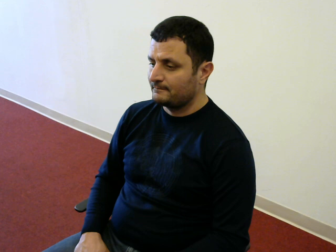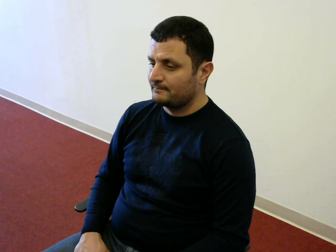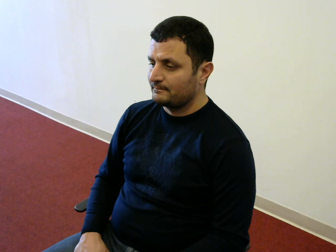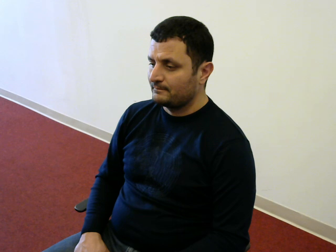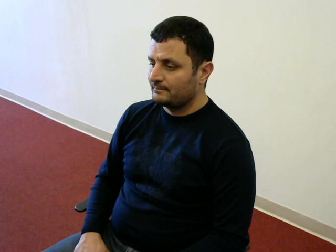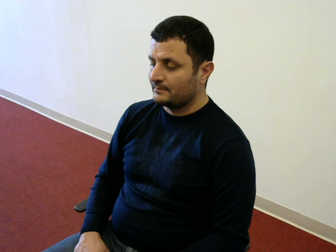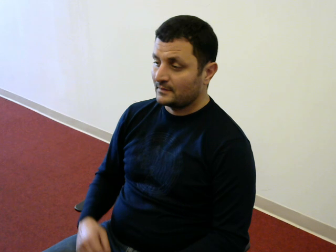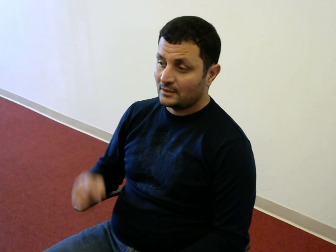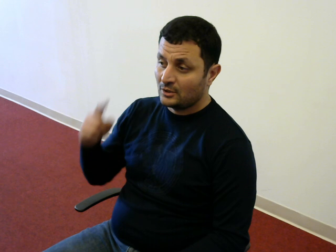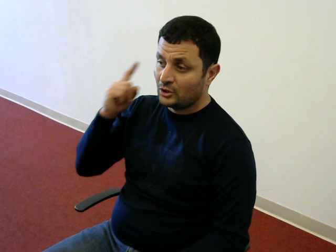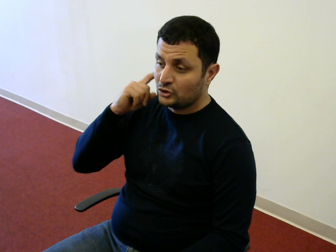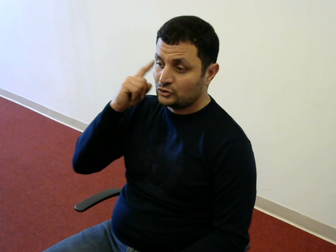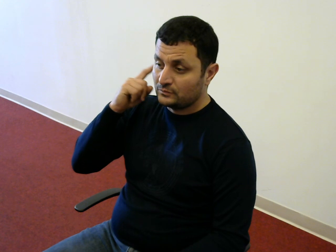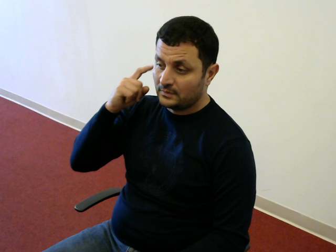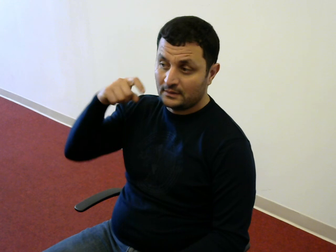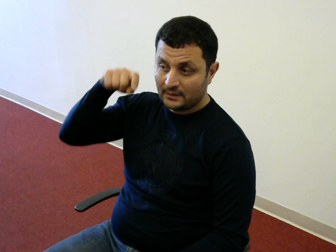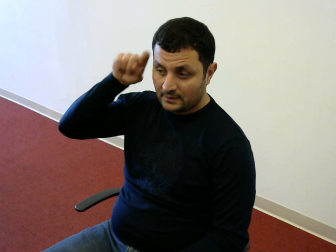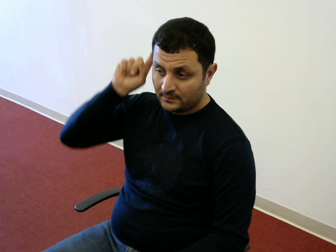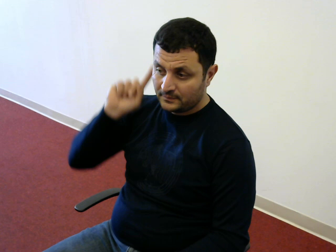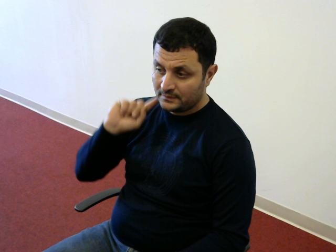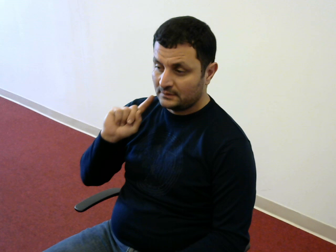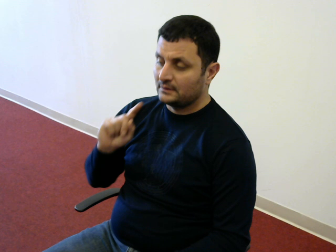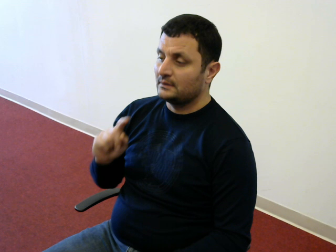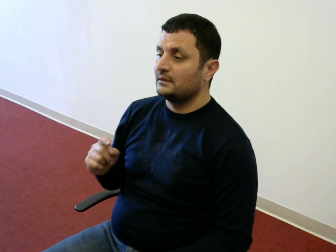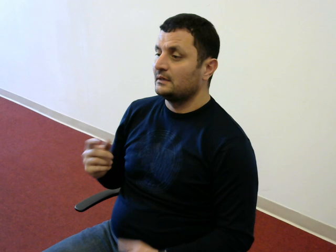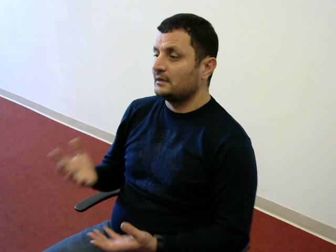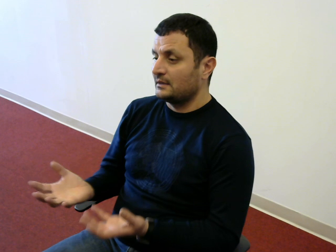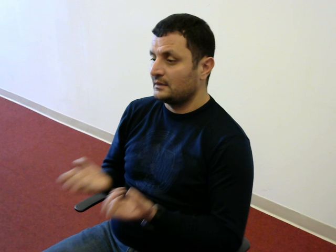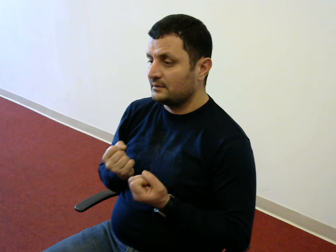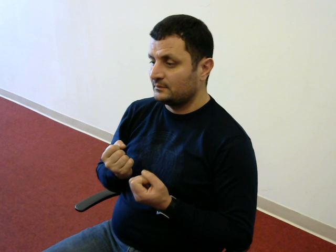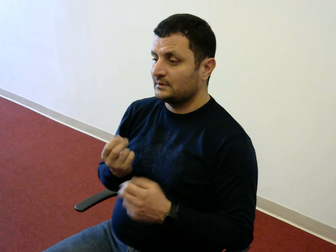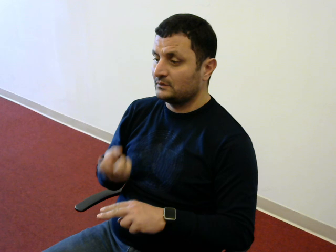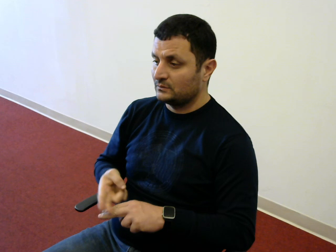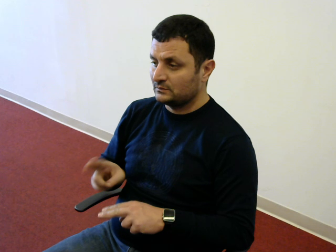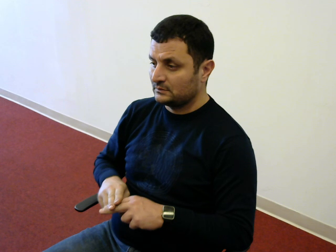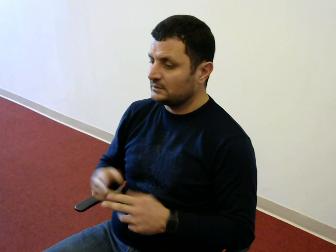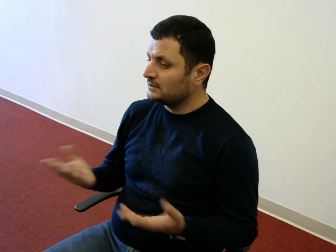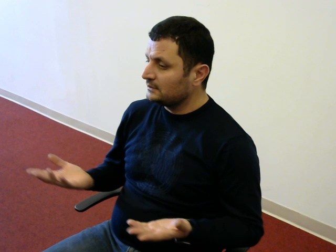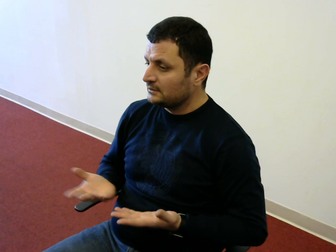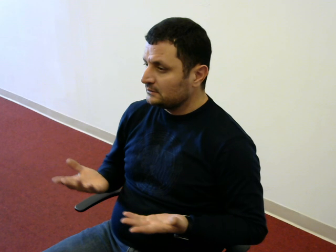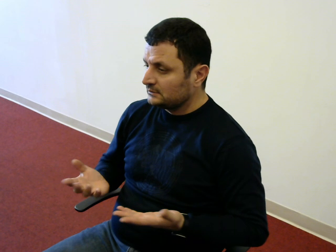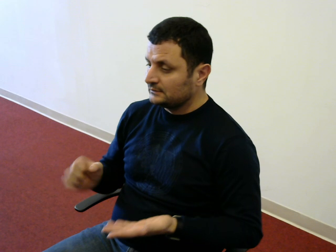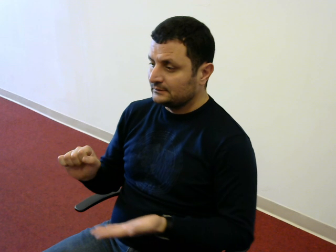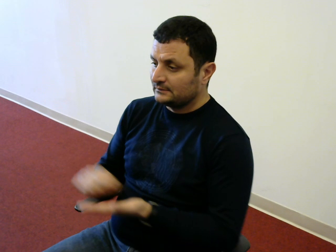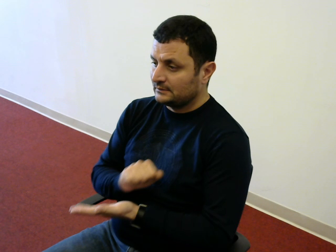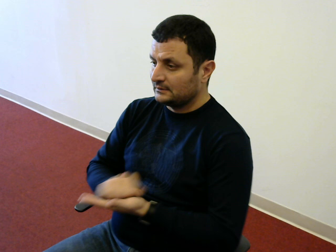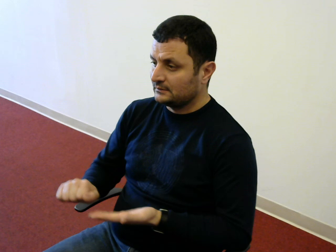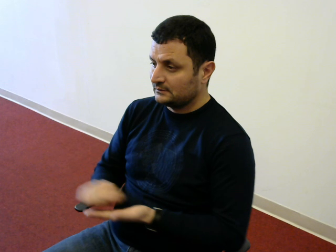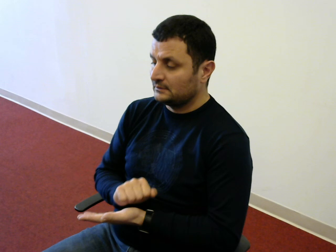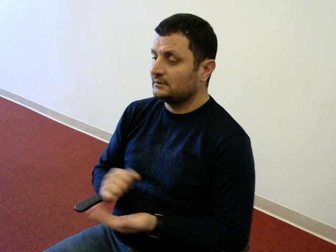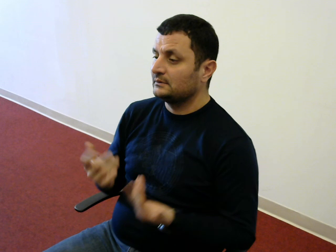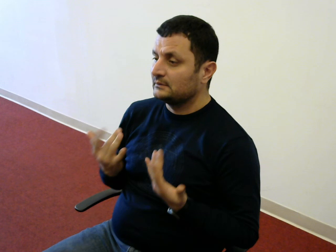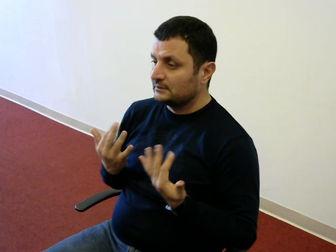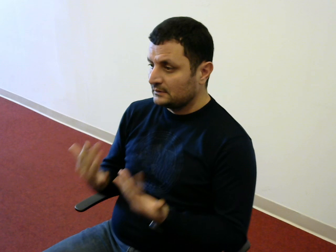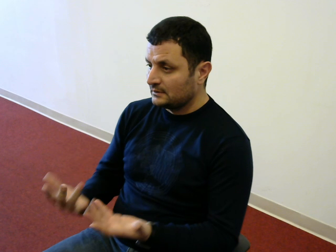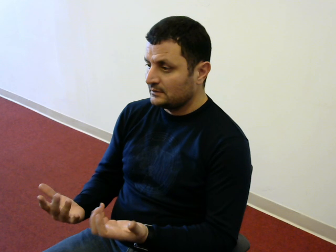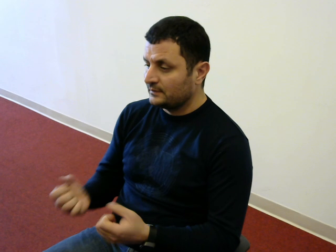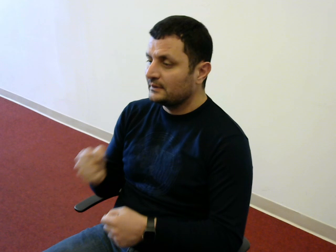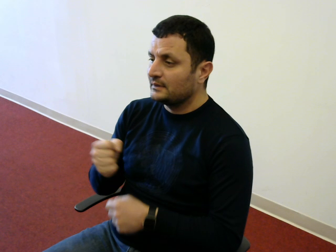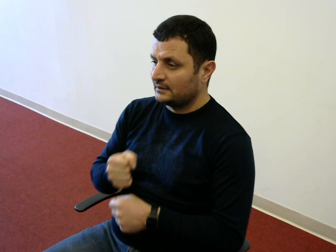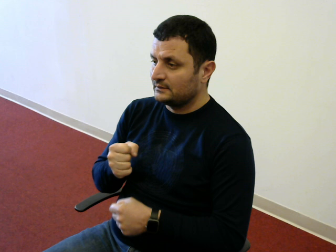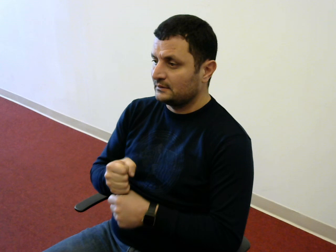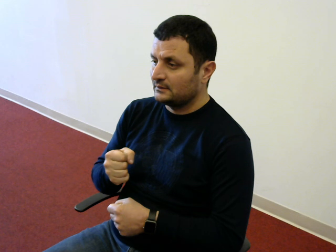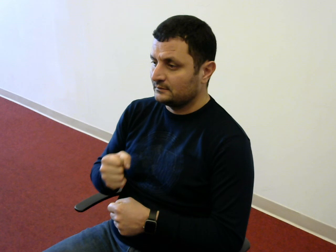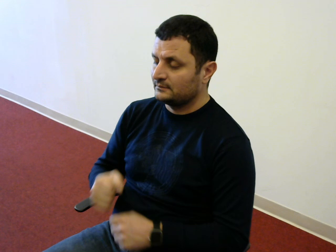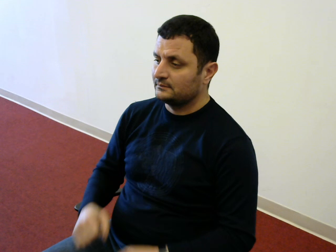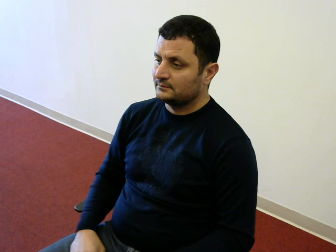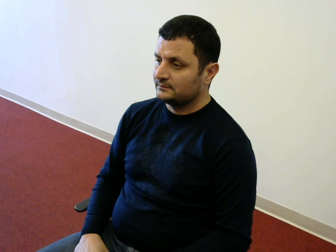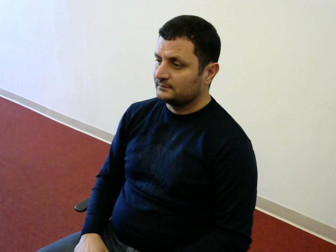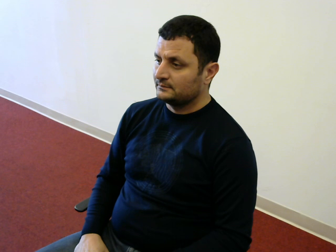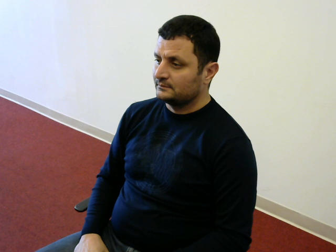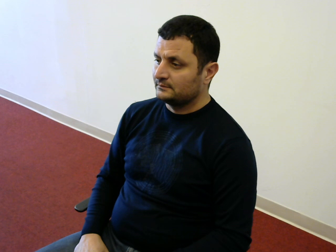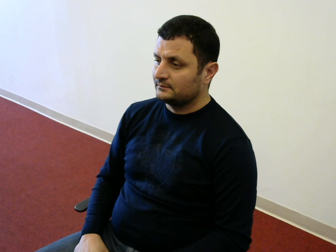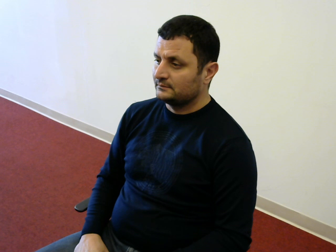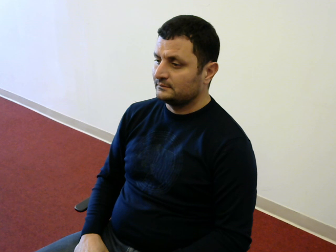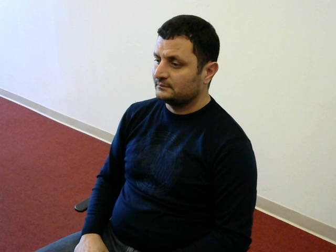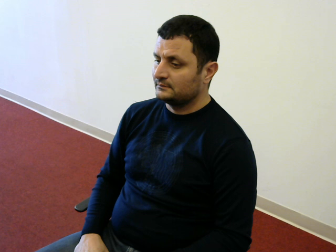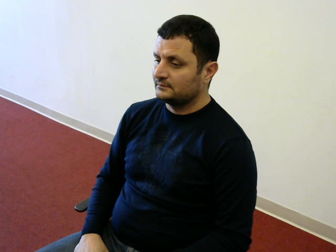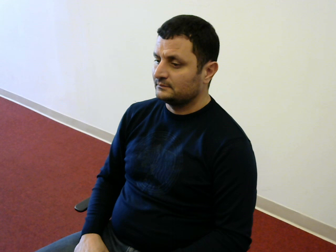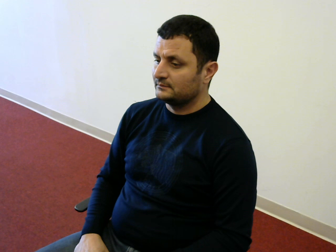Eşitmə aparatı alınması üçün hansı sənədlər tələb edilir?